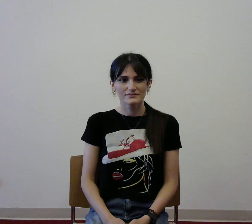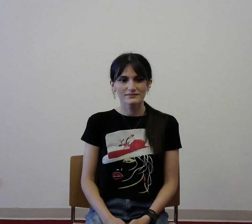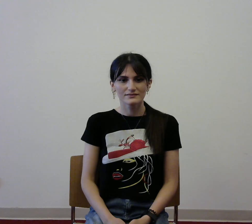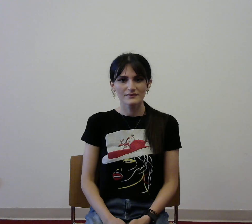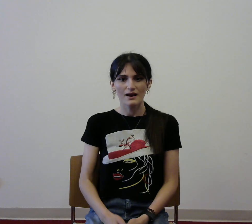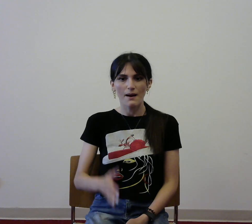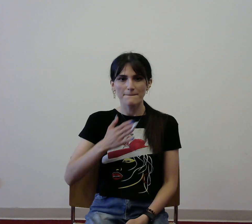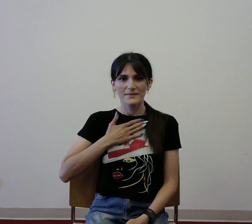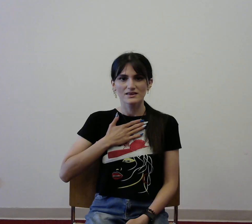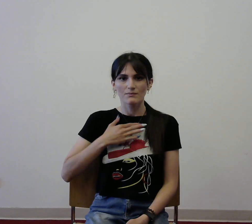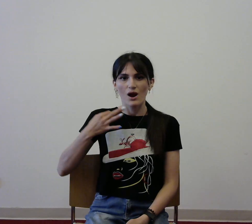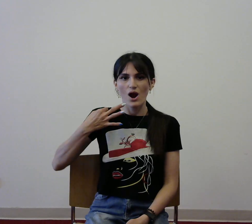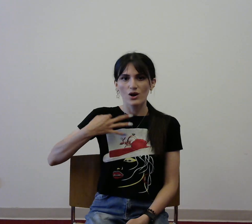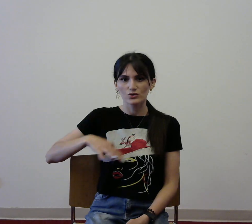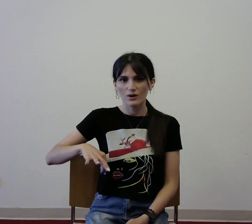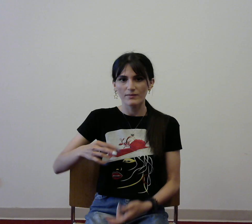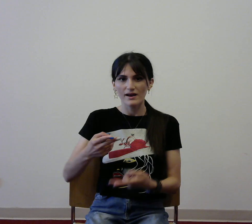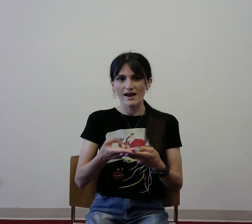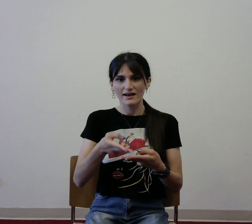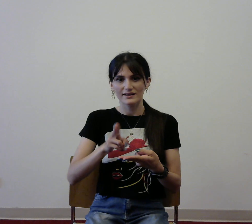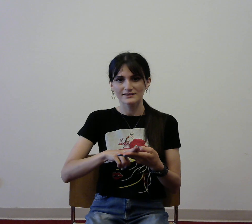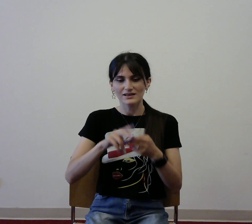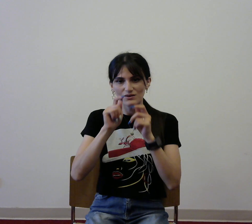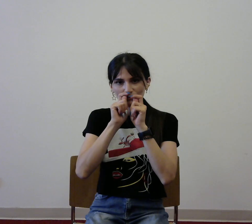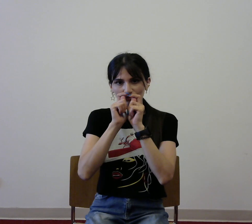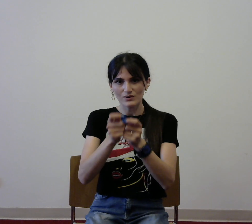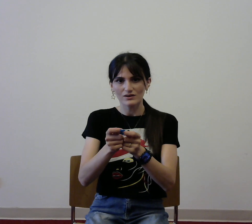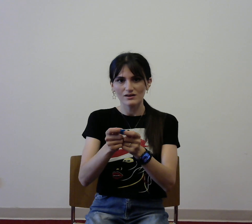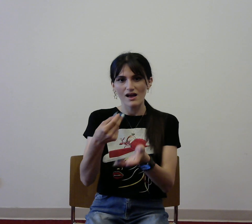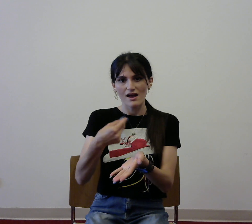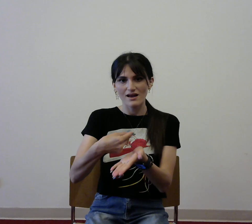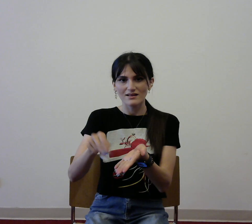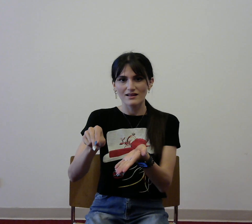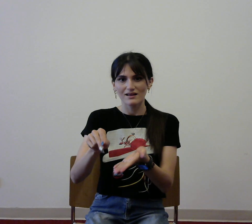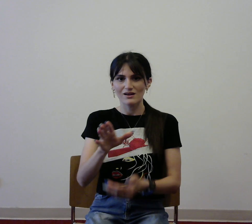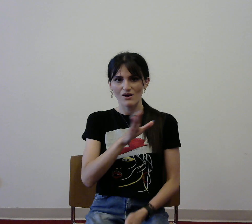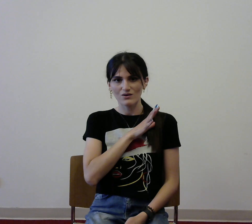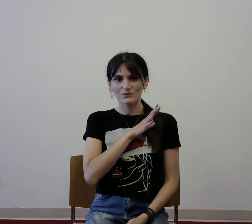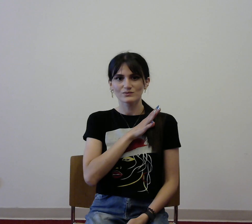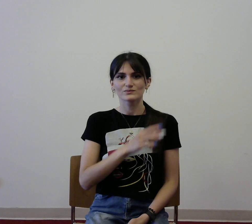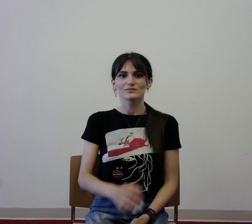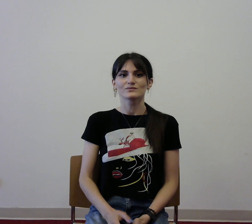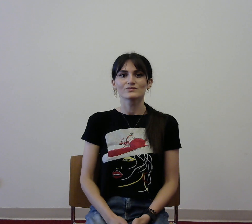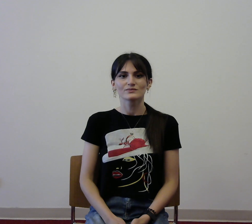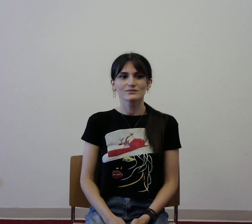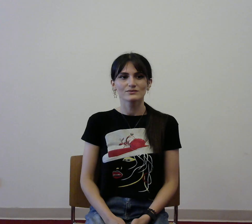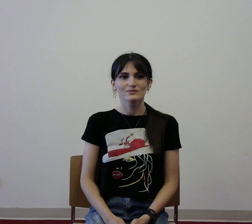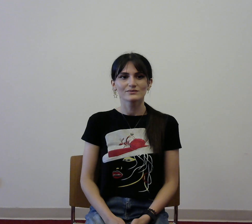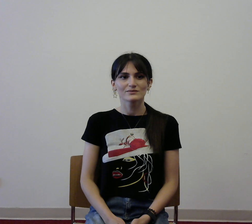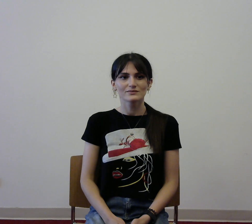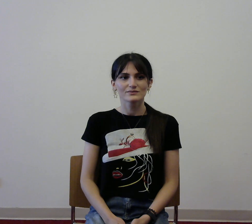Mən oğlum üçün hədiyyə almışam